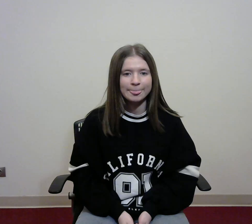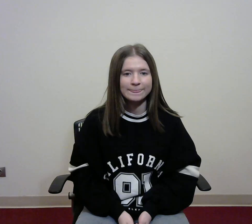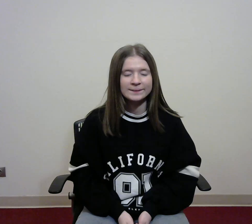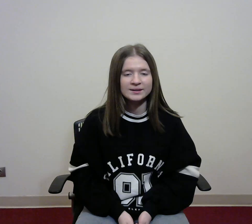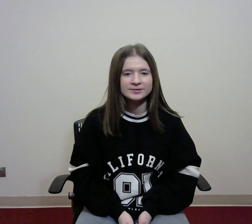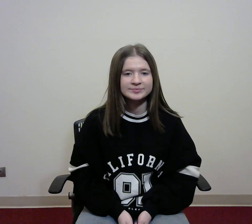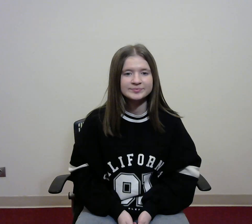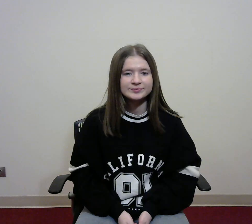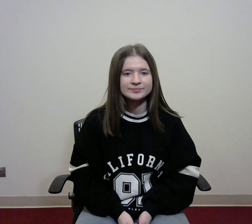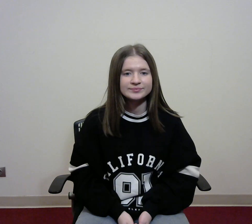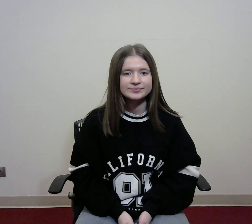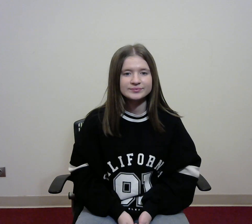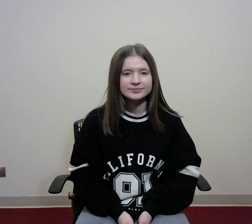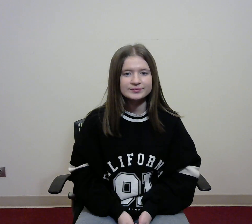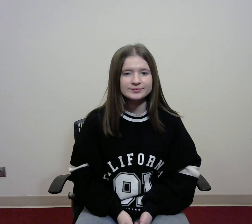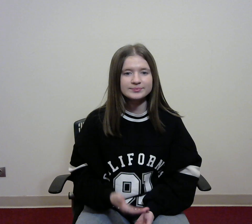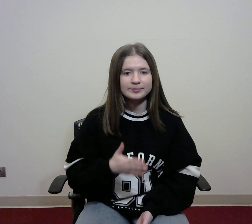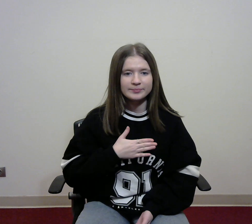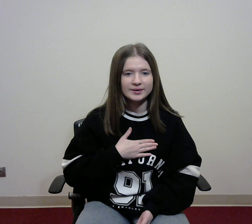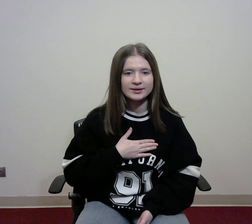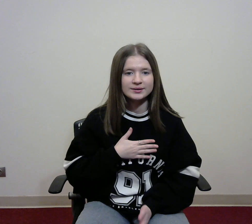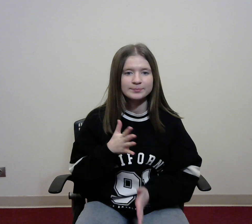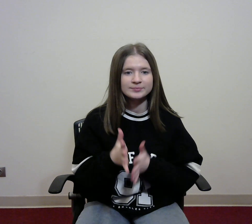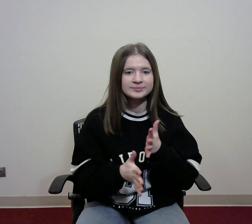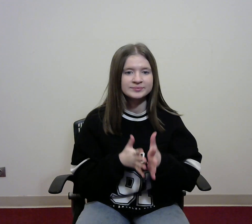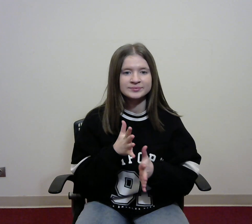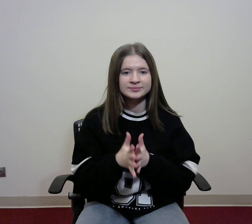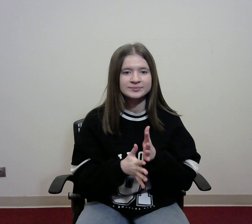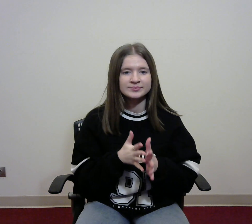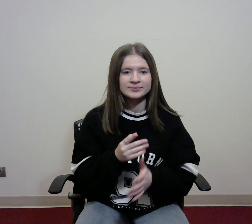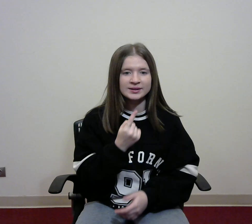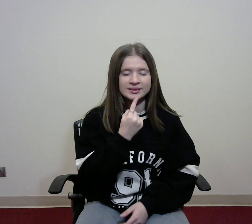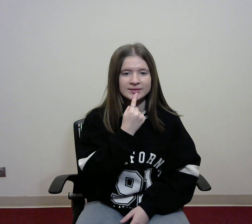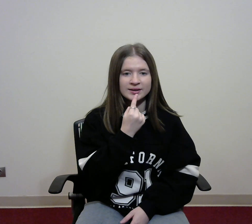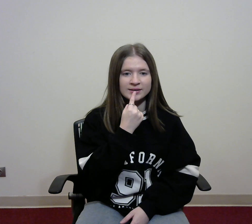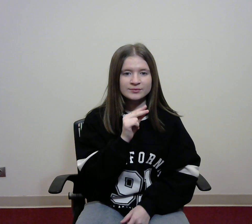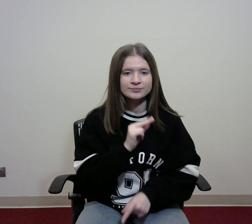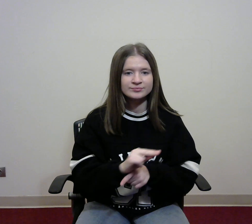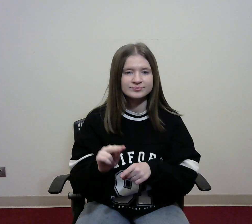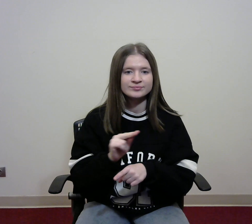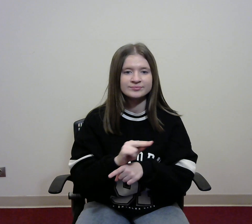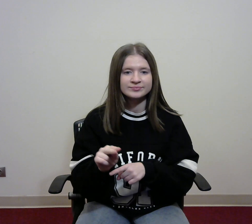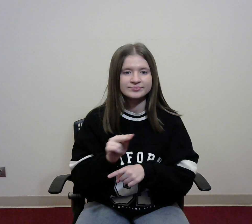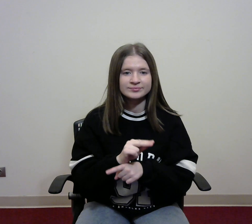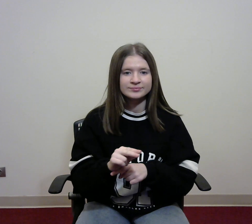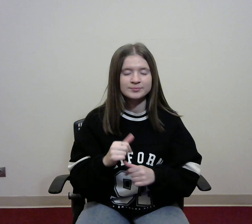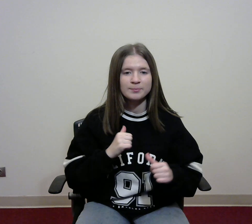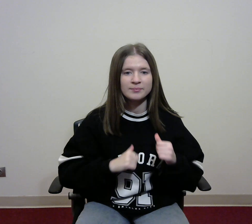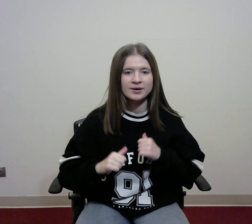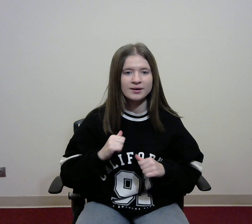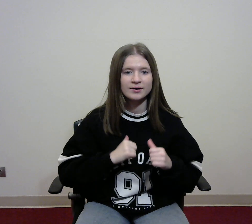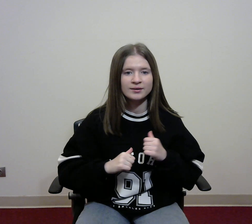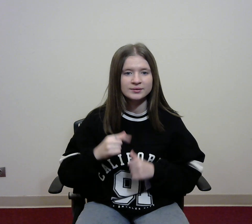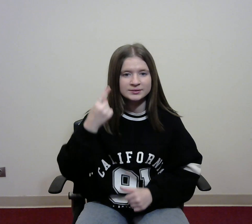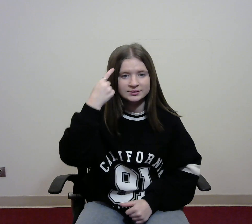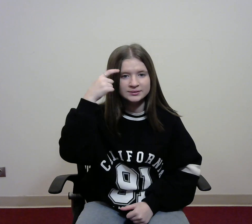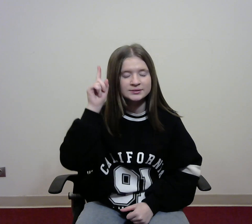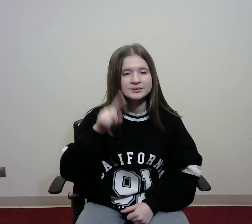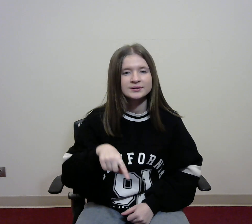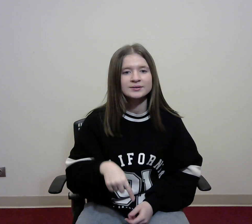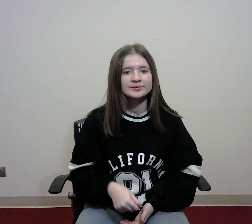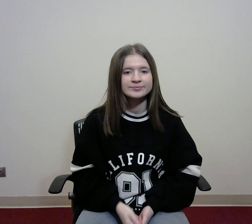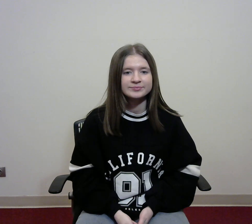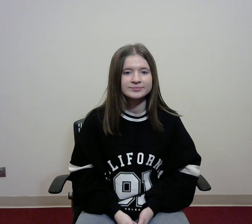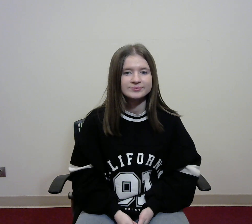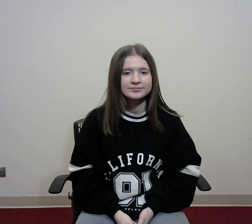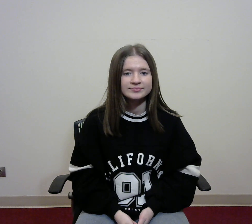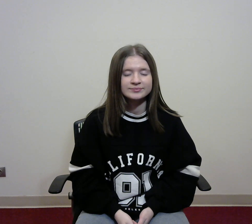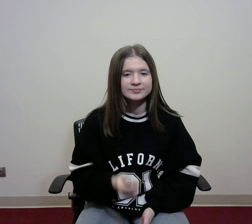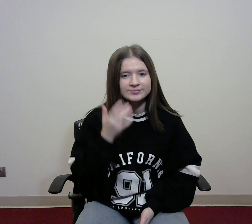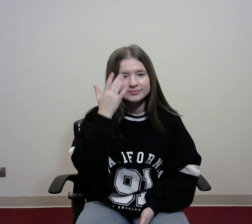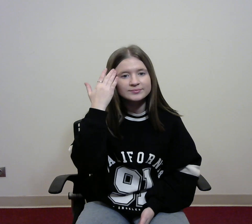Mən işarə dilini öyrədən müəllim tanıyıram